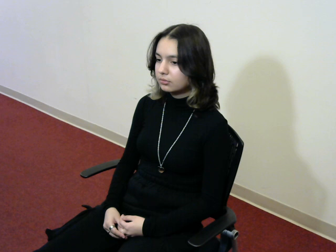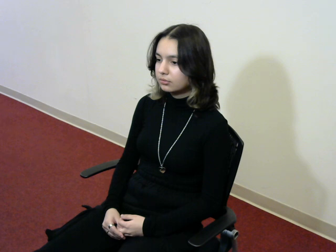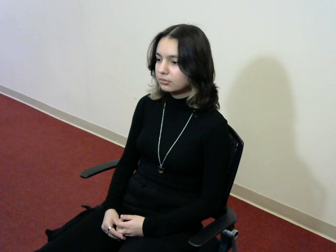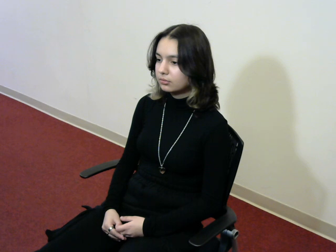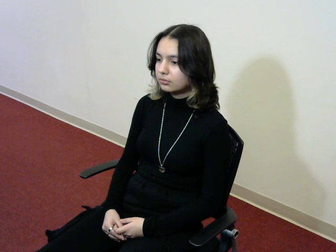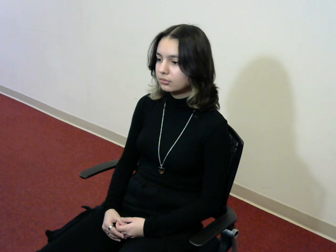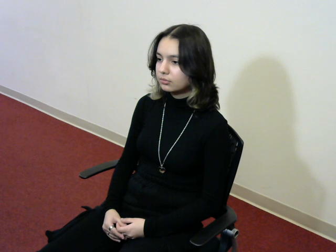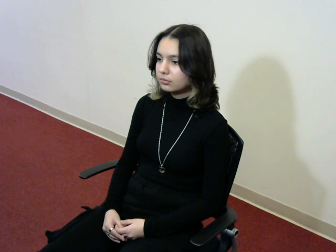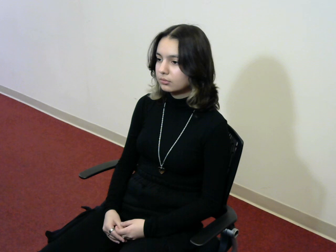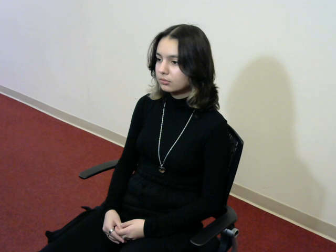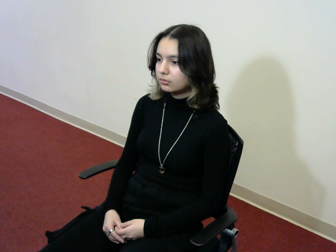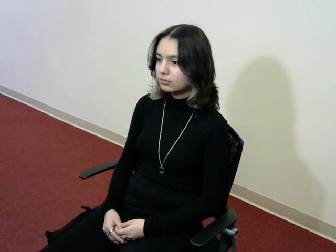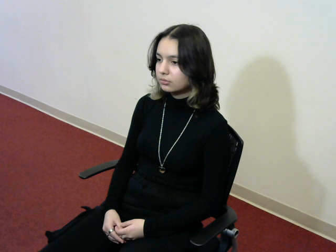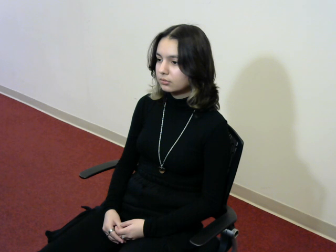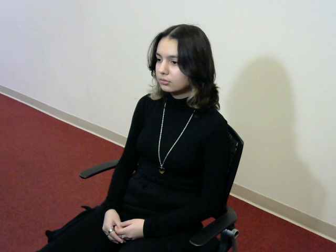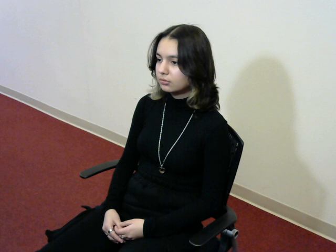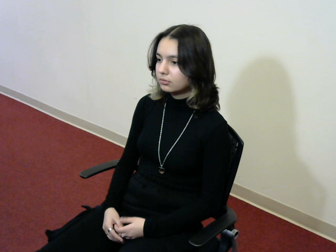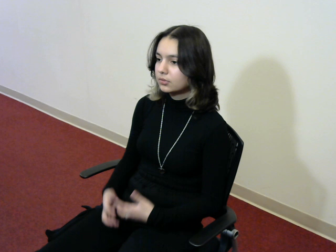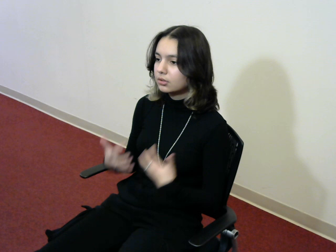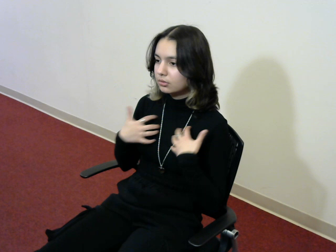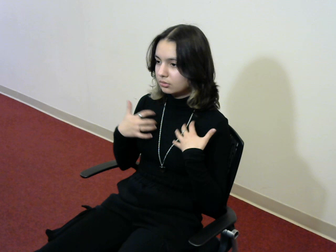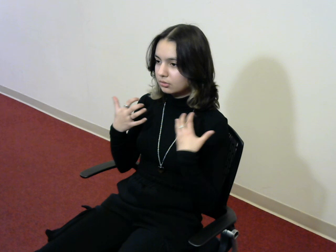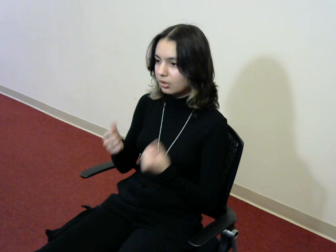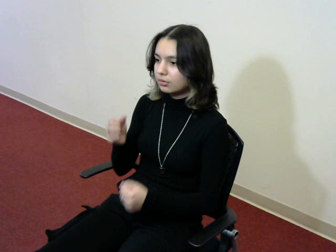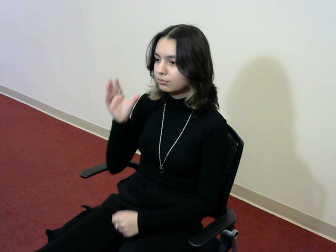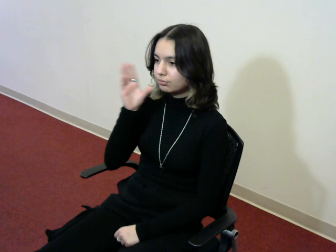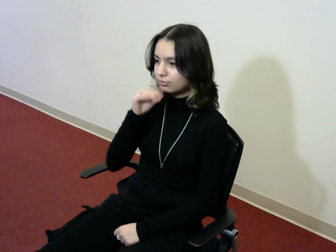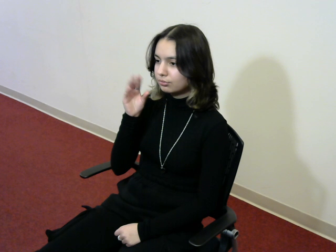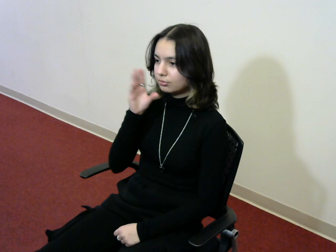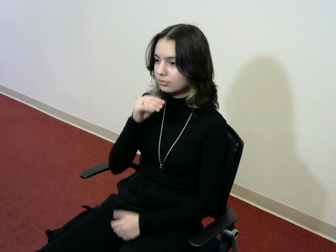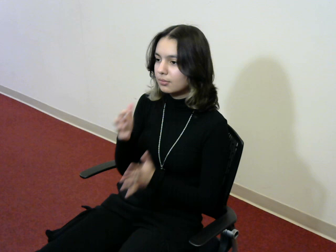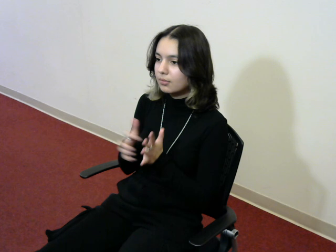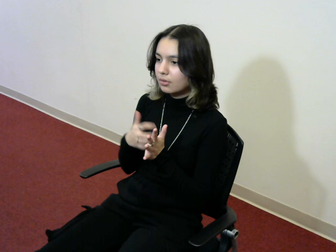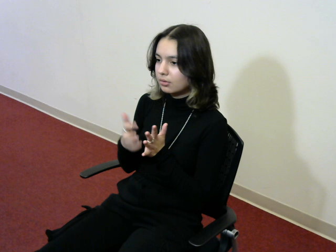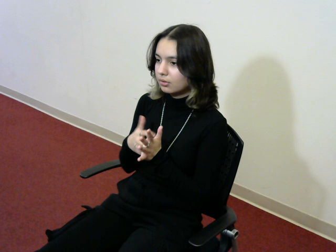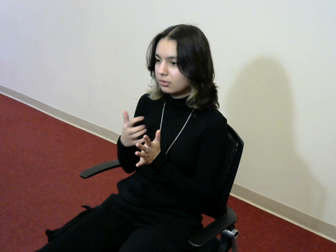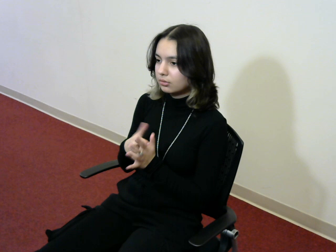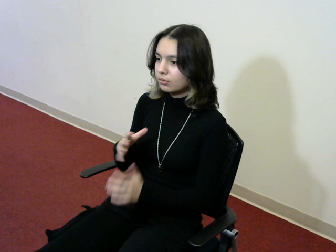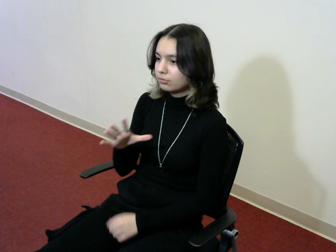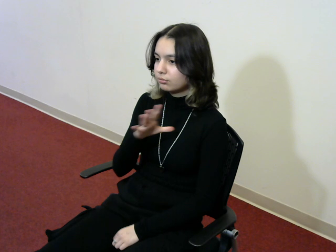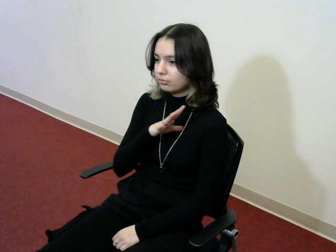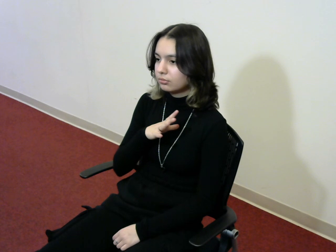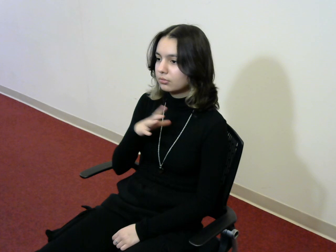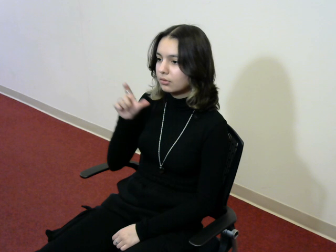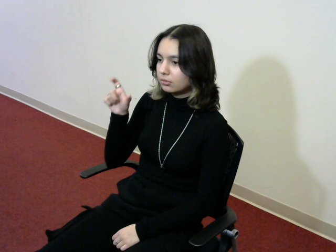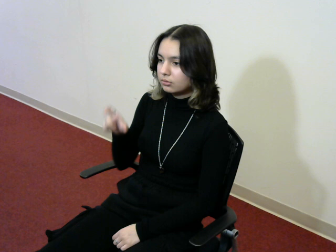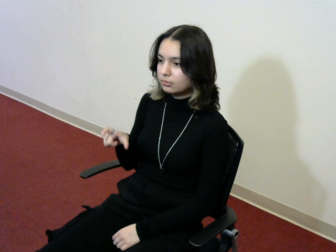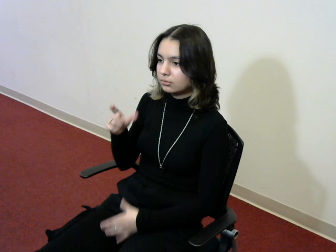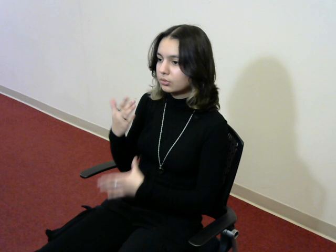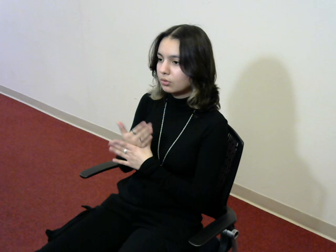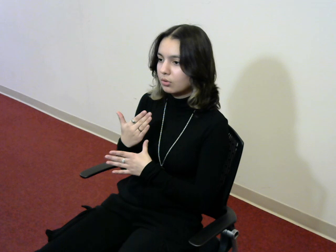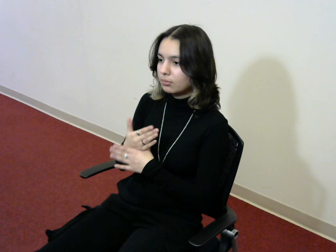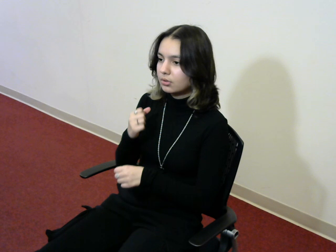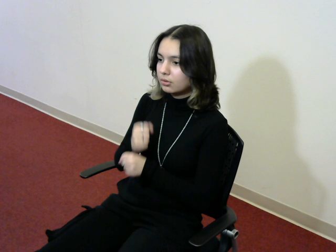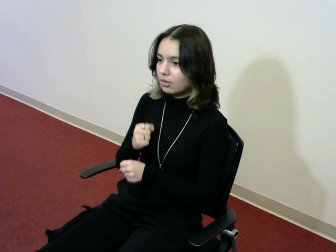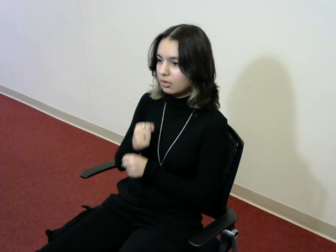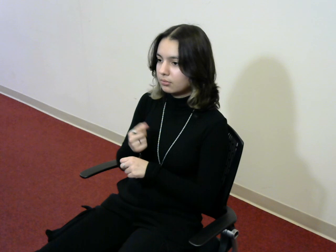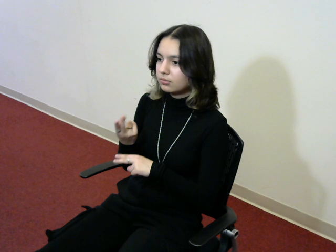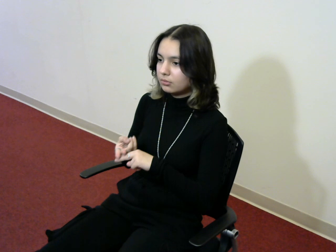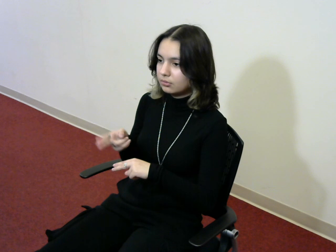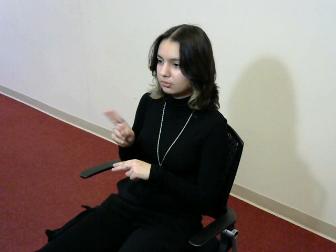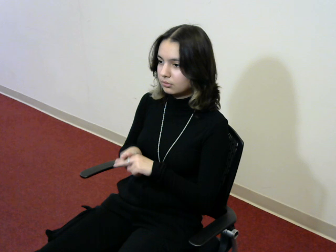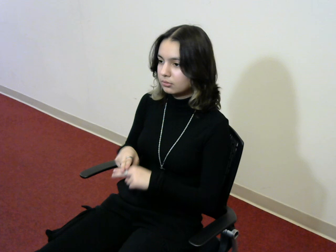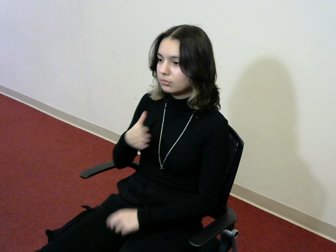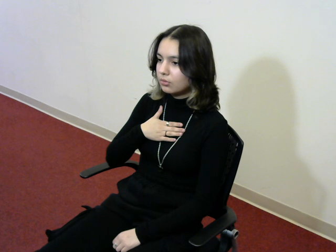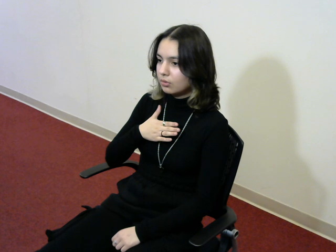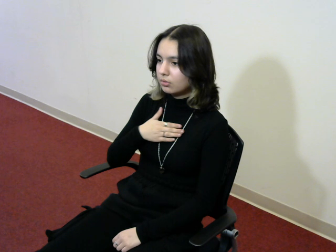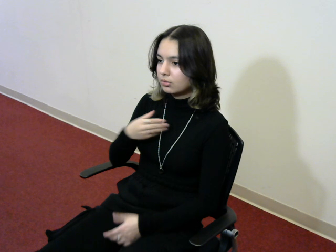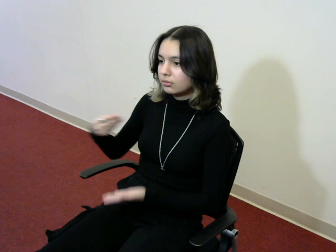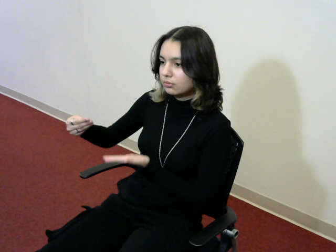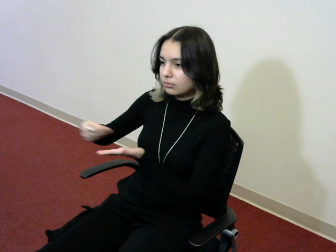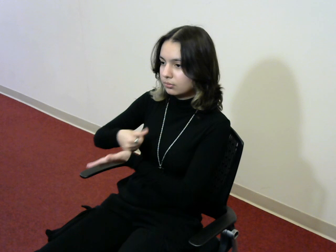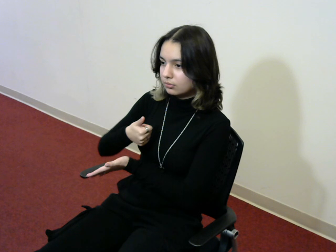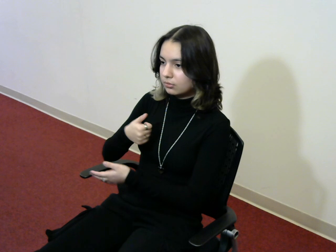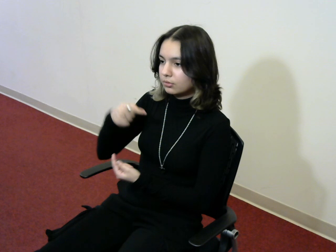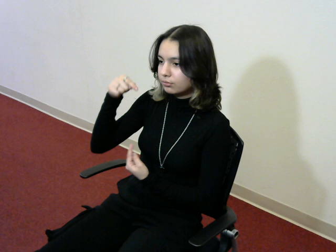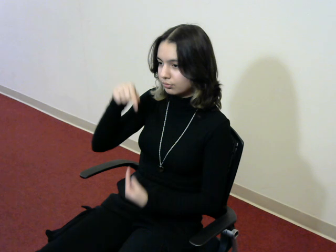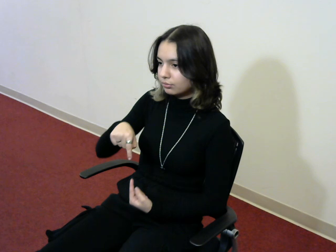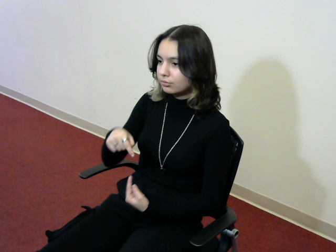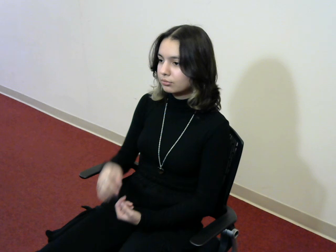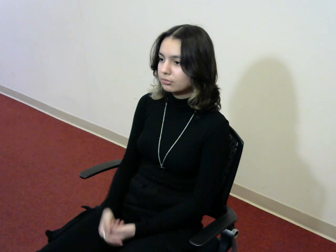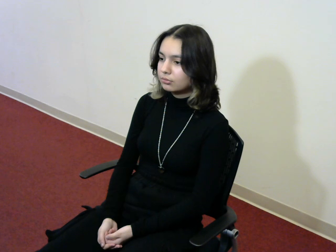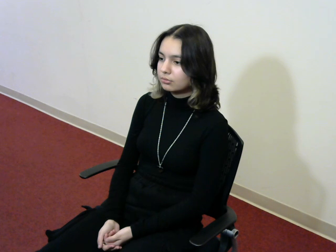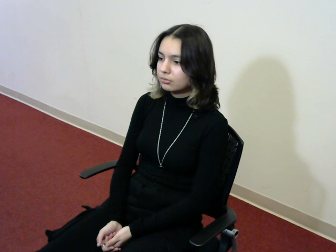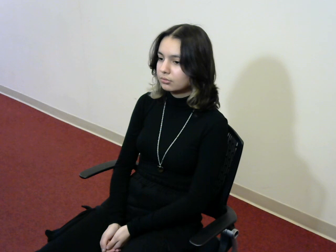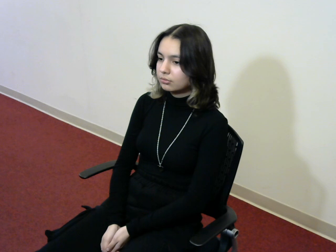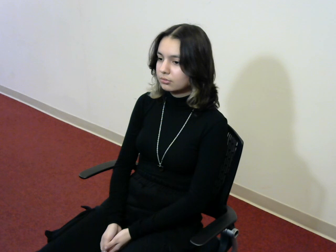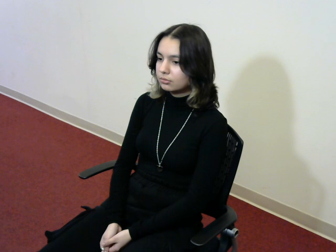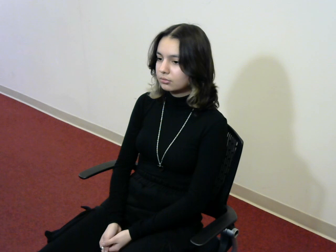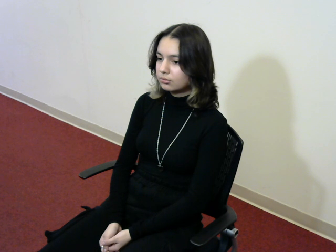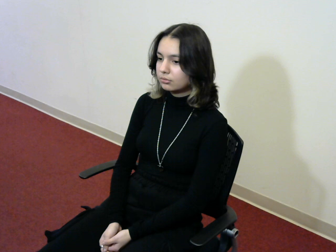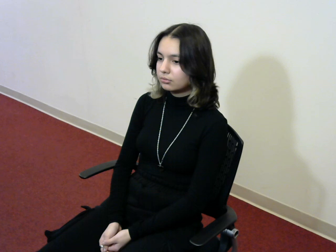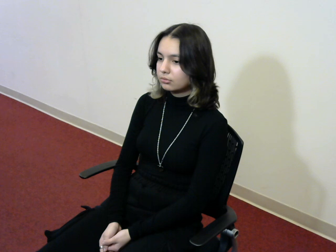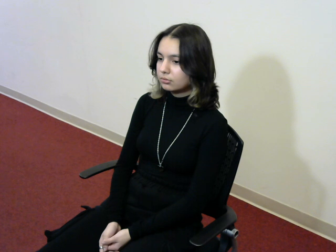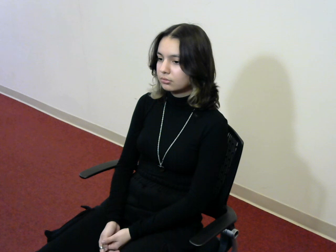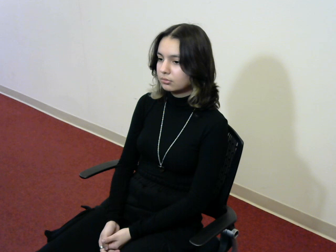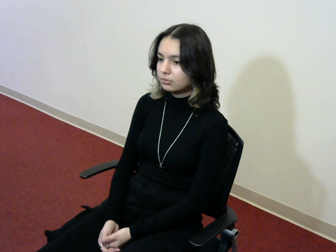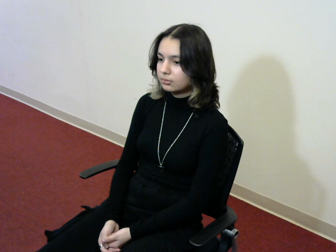Sağlamlıq imkanı məhdud olan şəxsə kömək etdiyimə görə mənə ödəniş düşürmü?